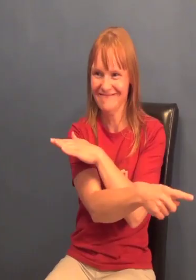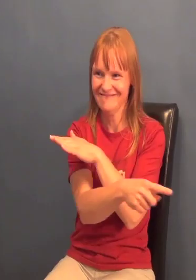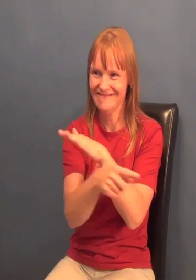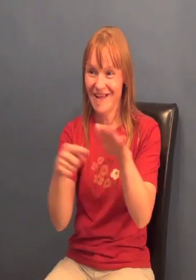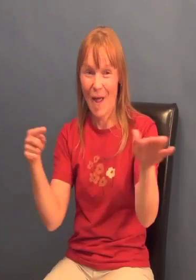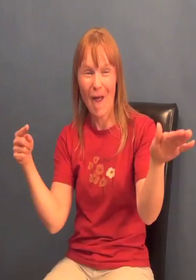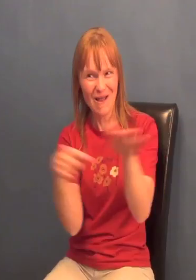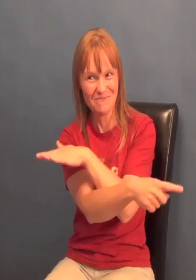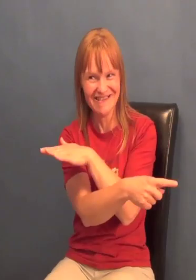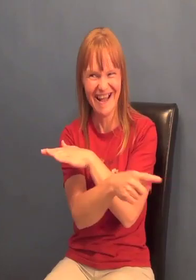Ucieka.